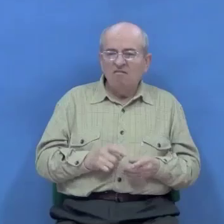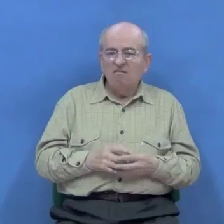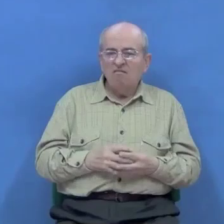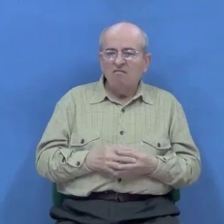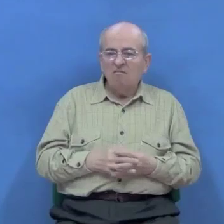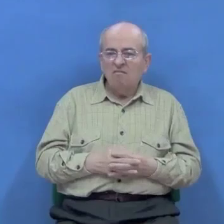Nie wolno.